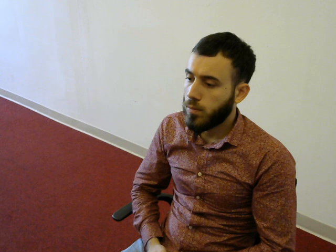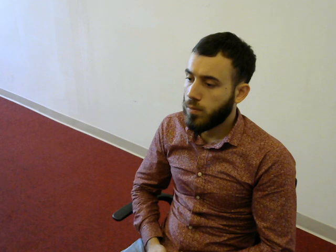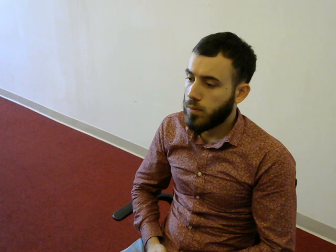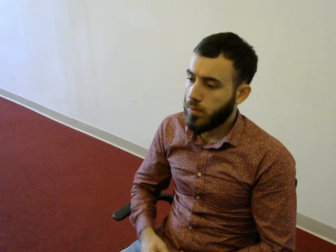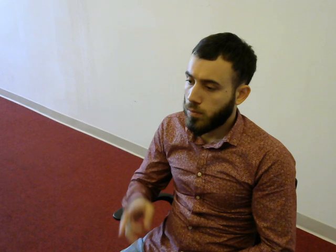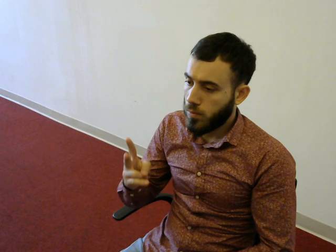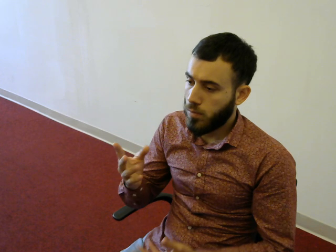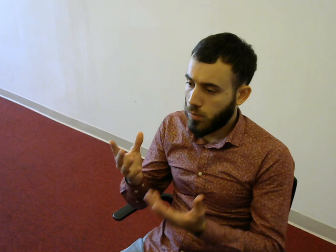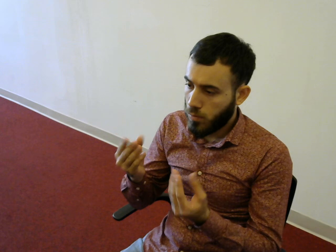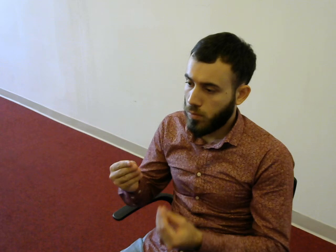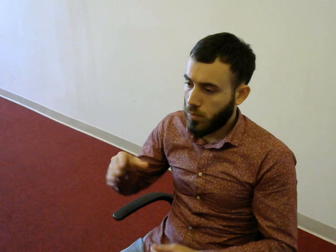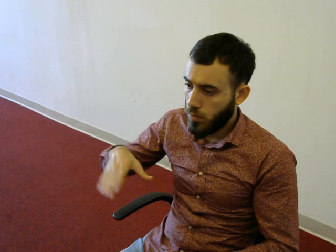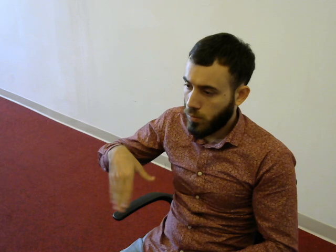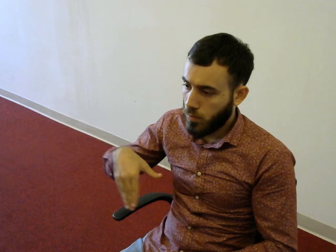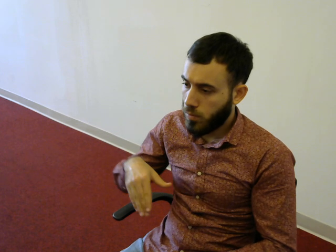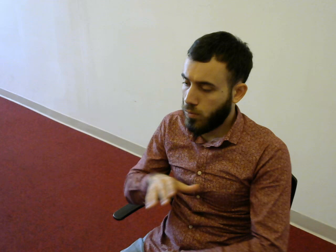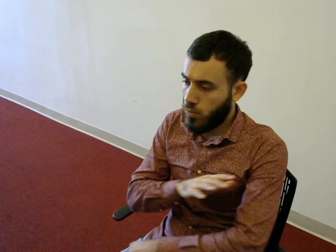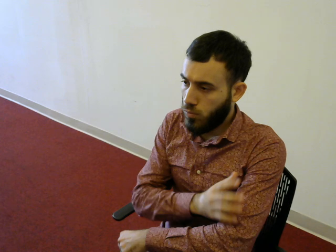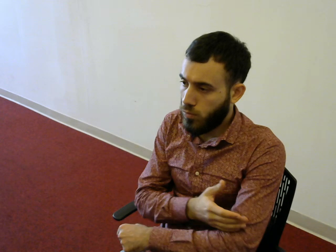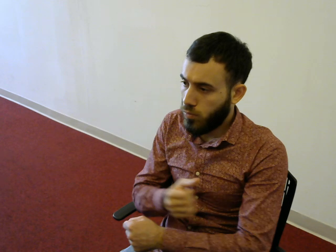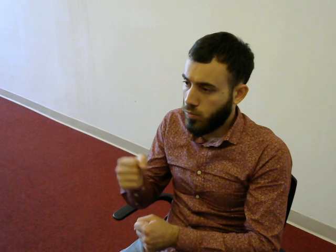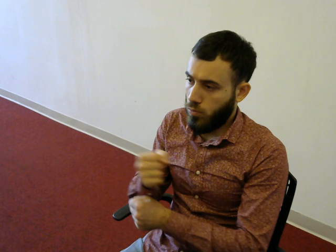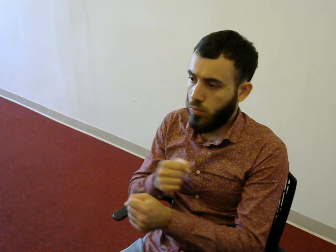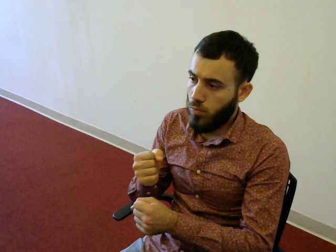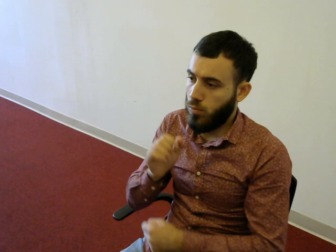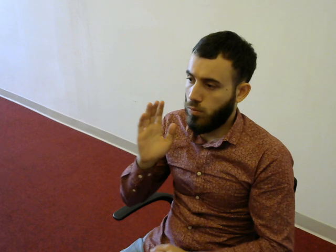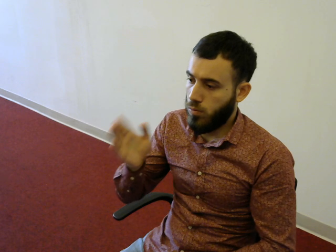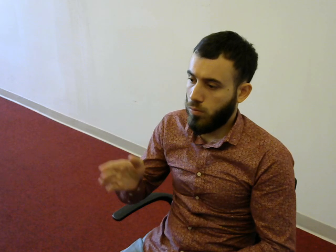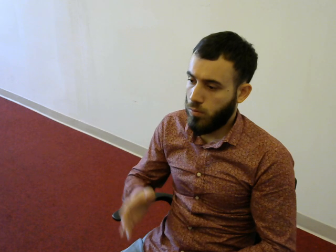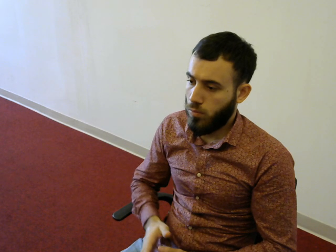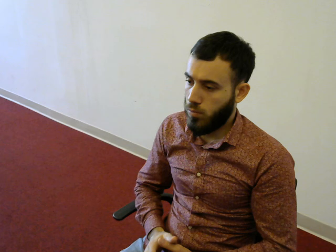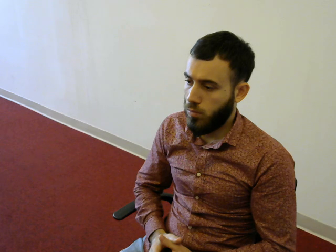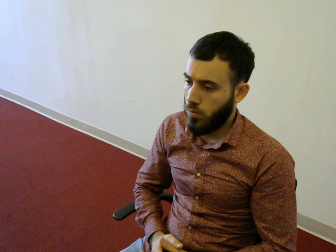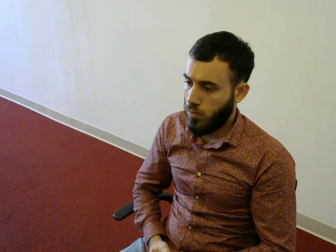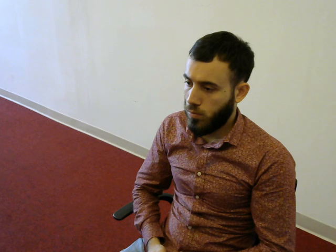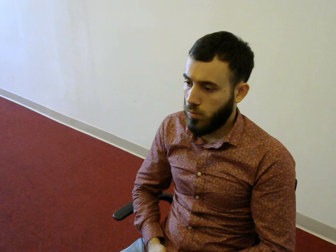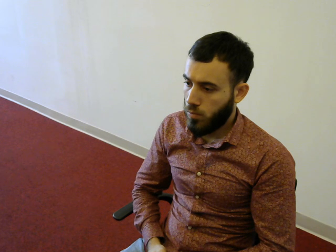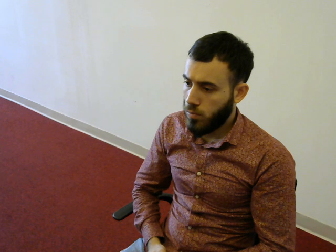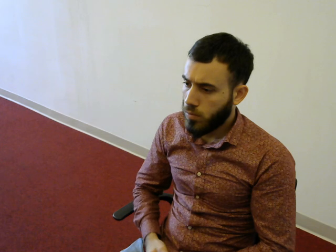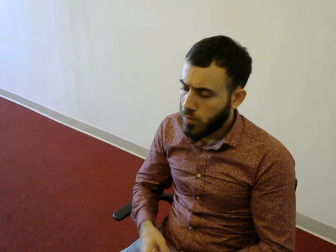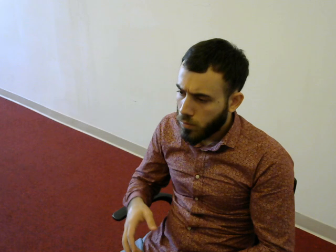İki gün sonra güclü külək olacaq